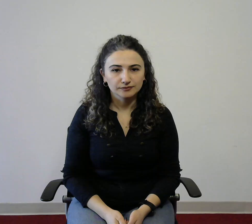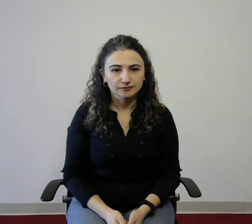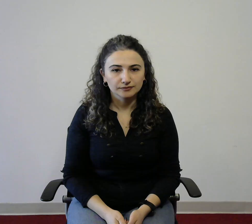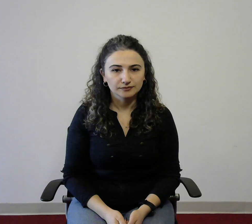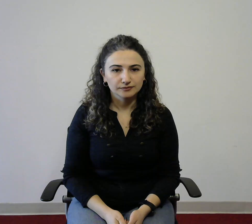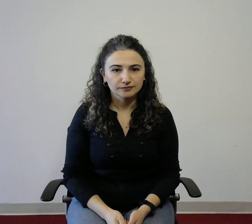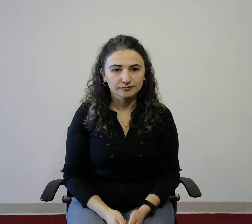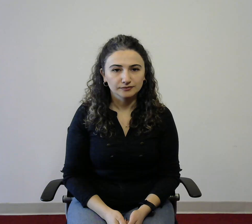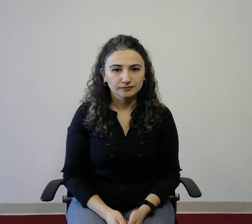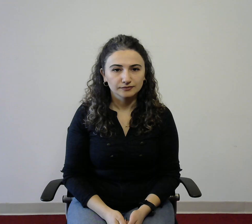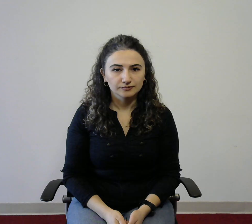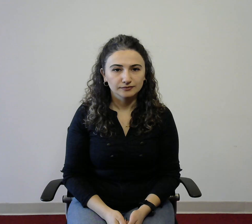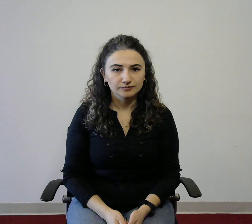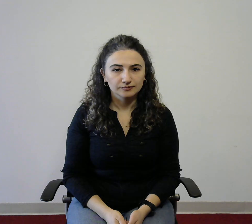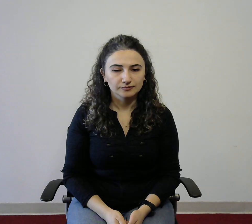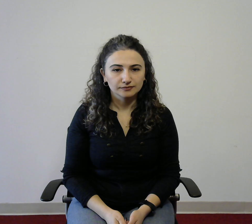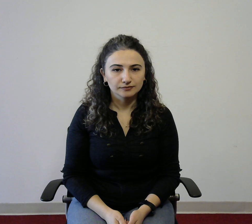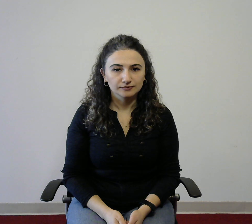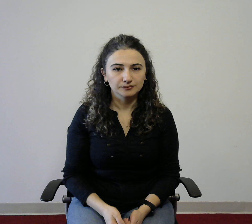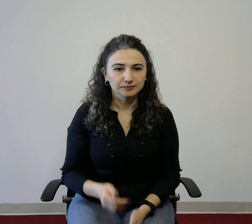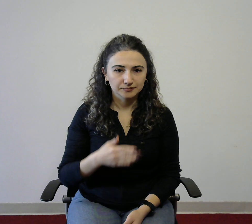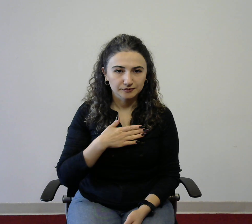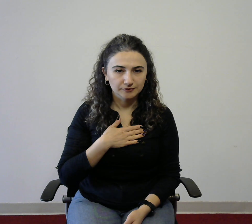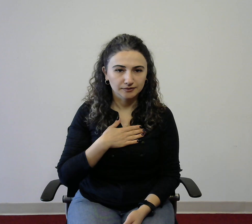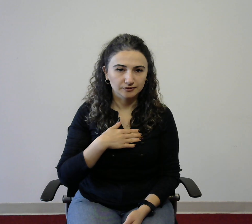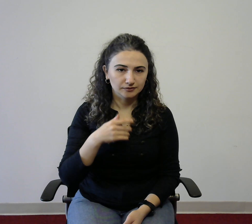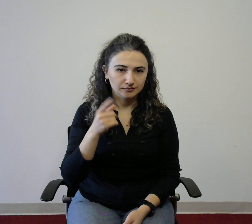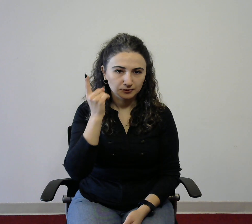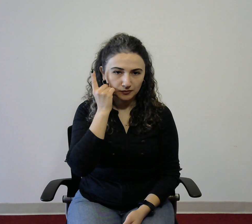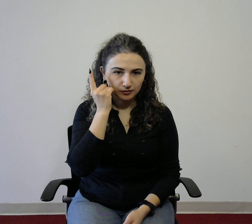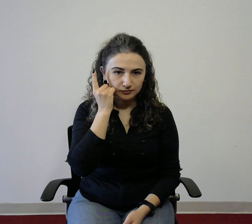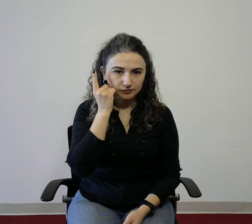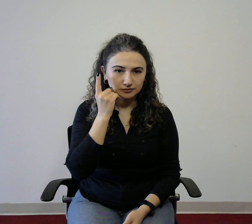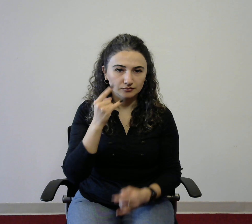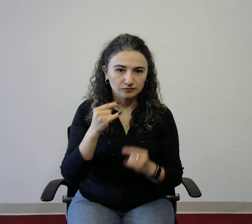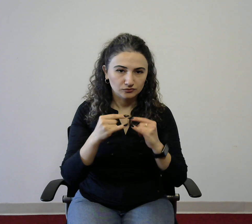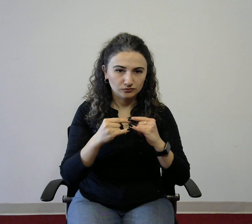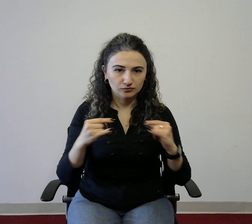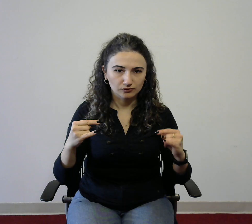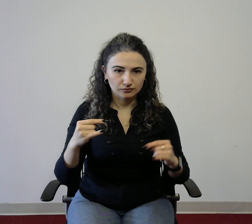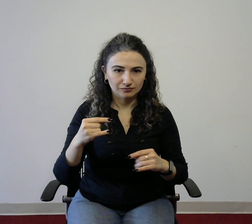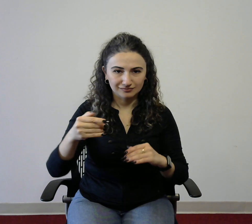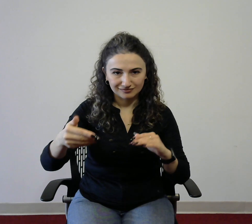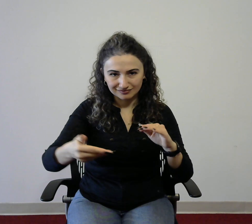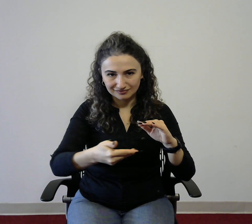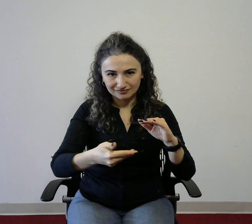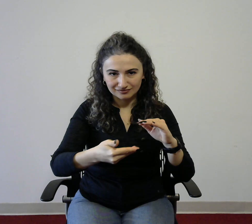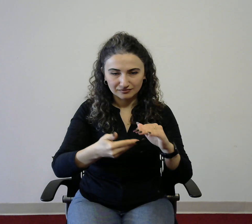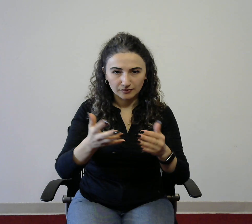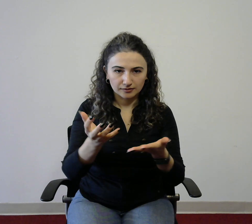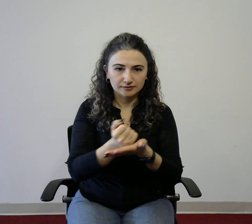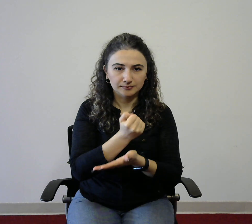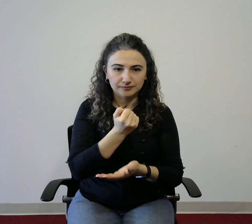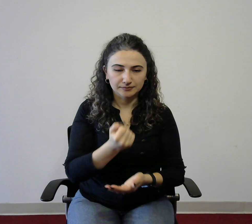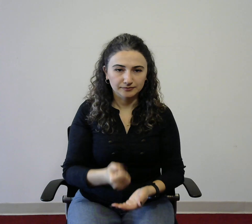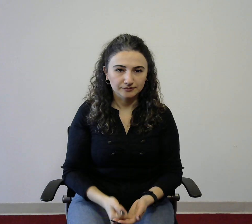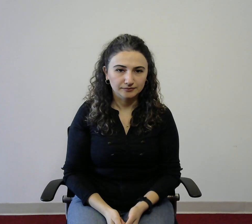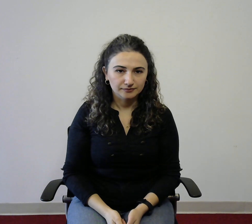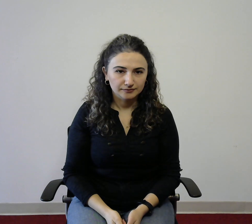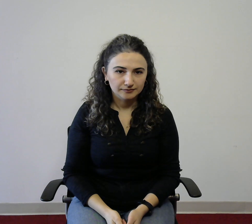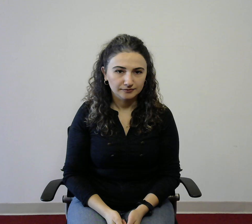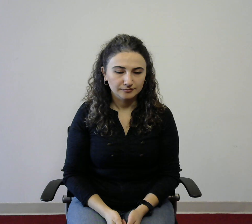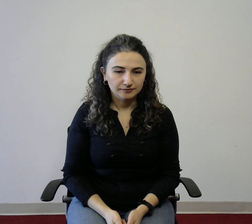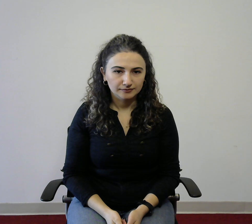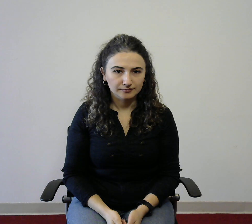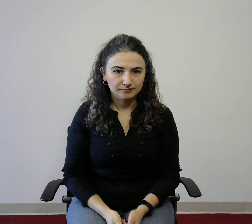Mən telefonumu stolun altından tapdım